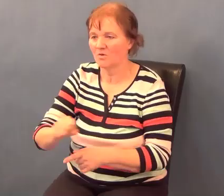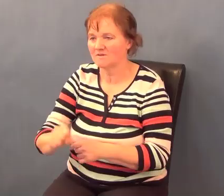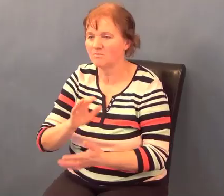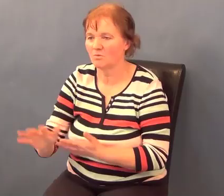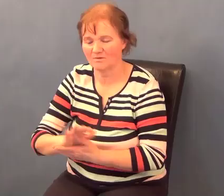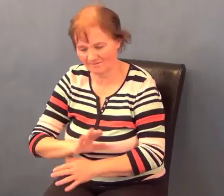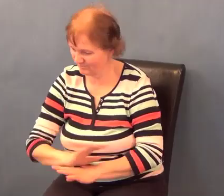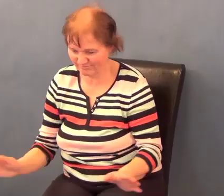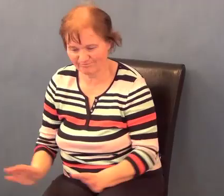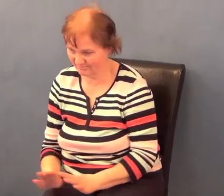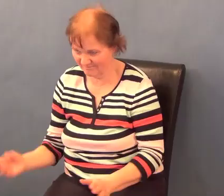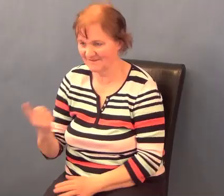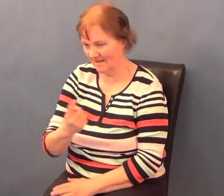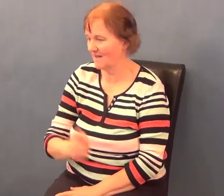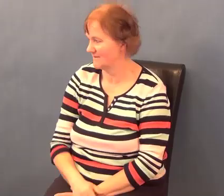To jest brudne, jest zakaz.